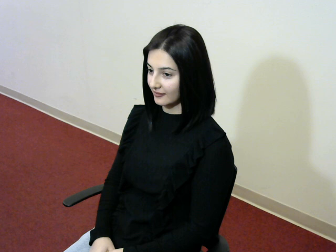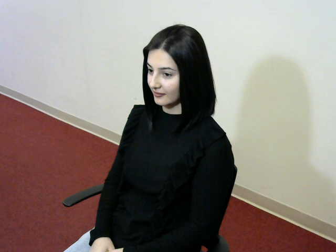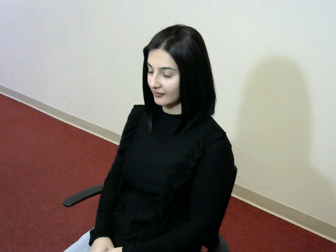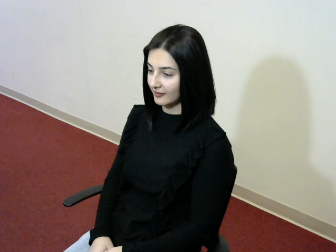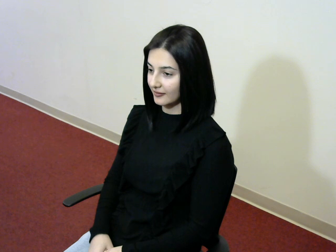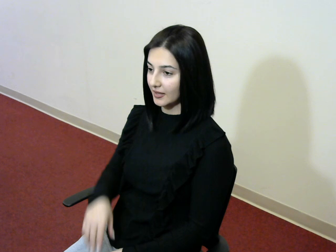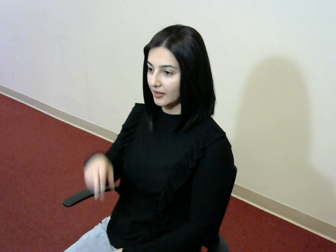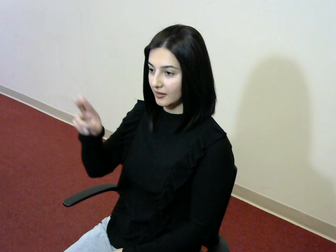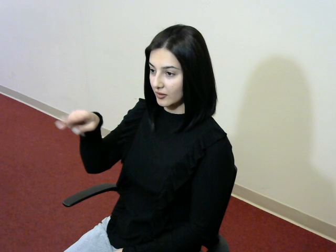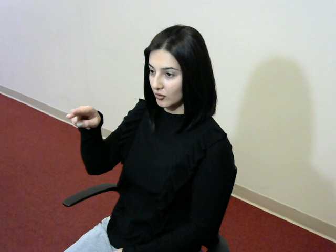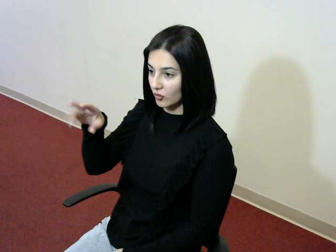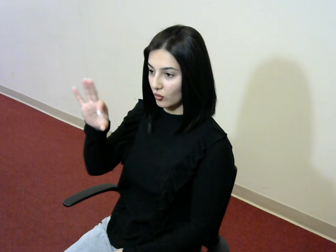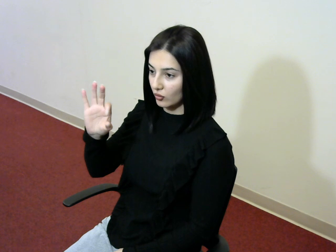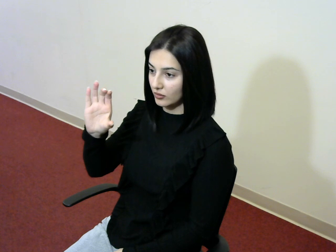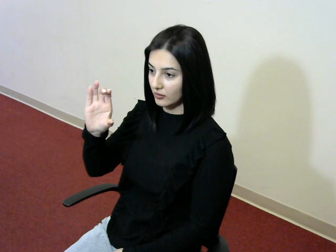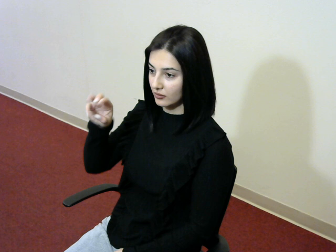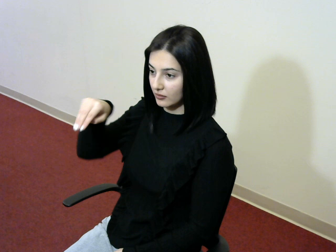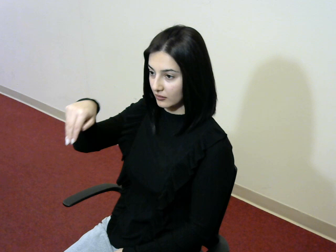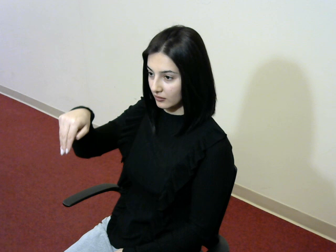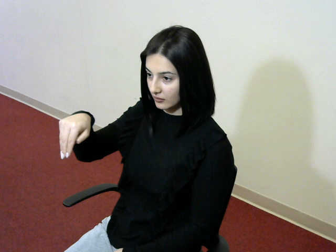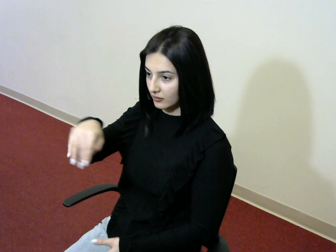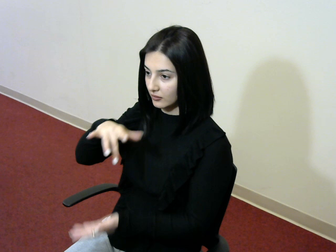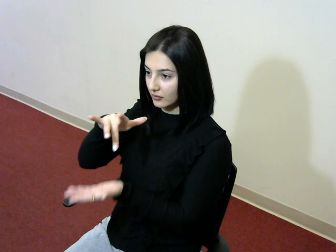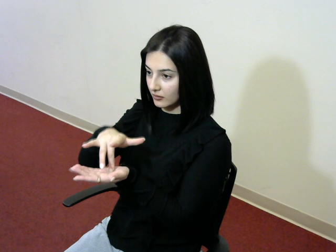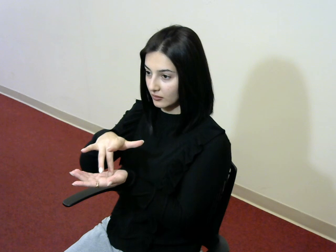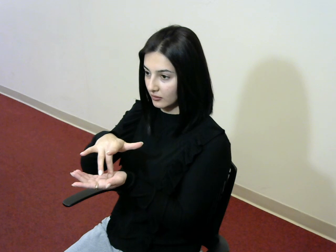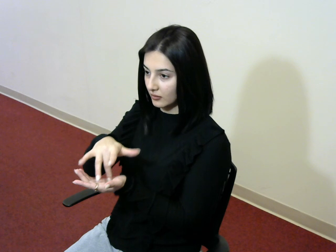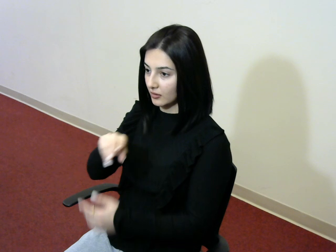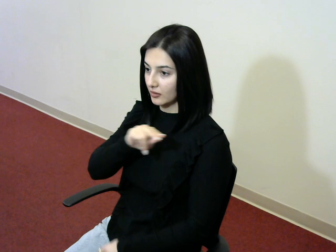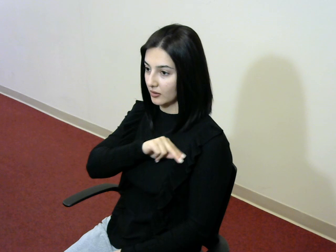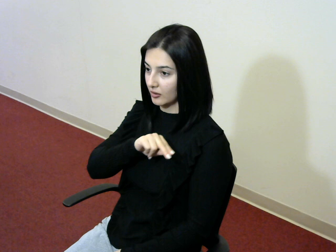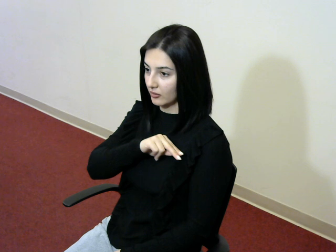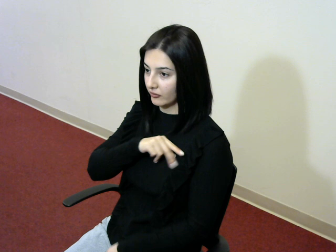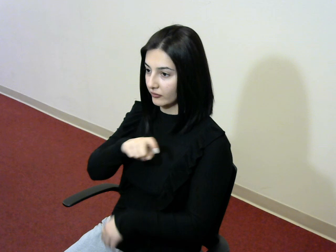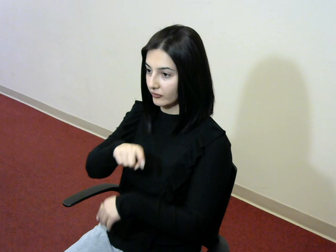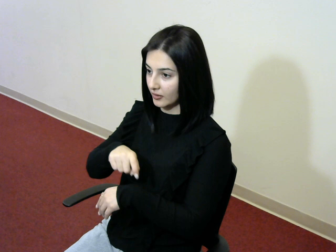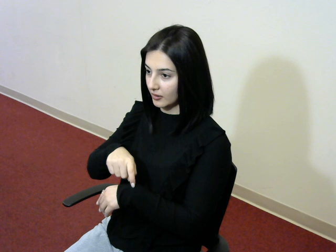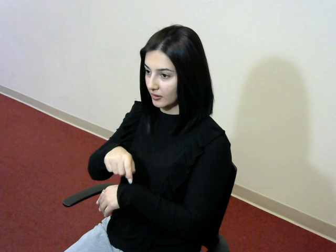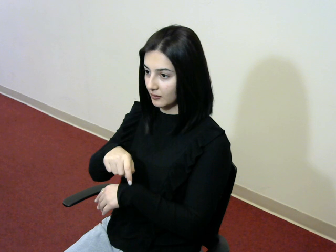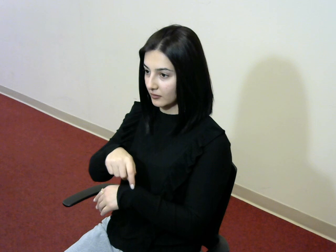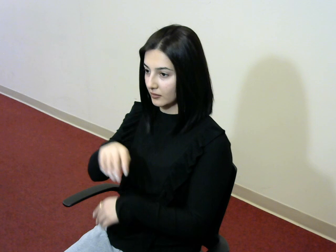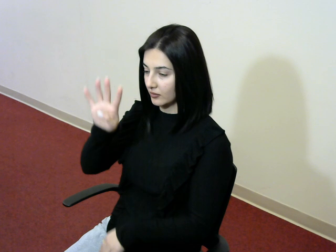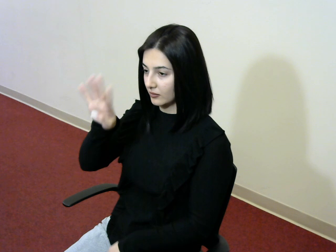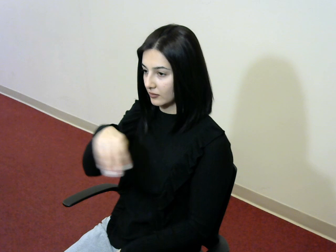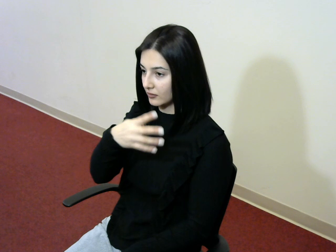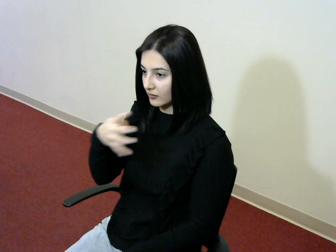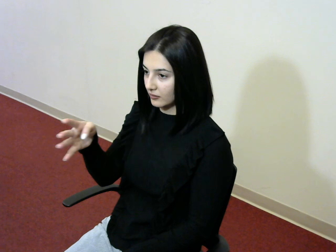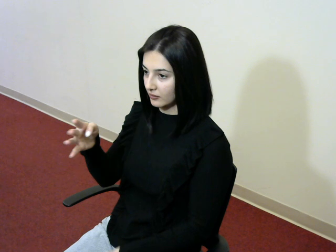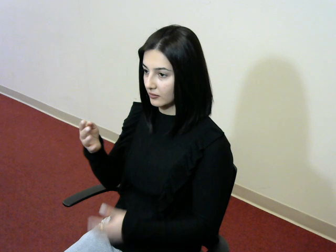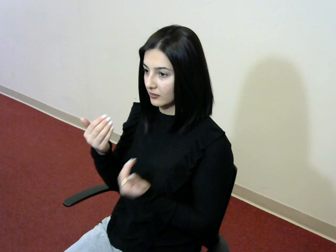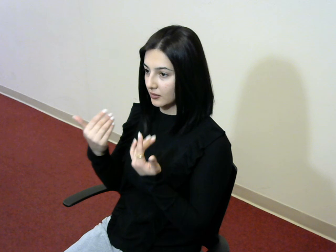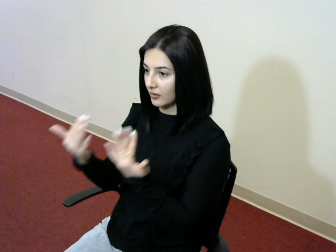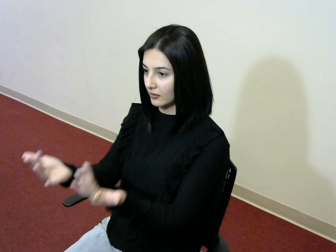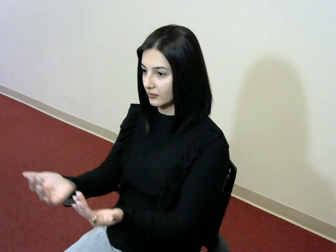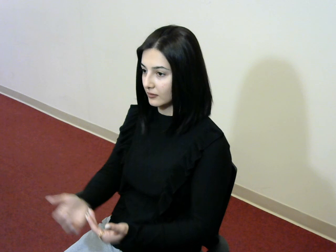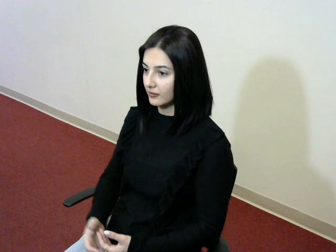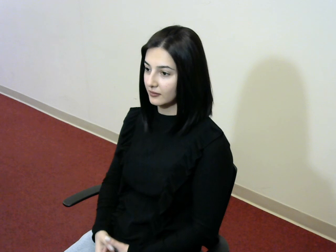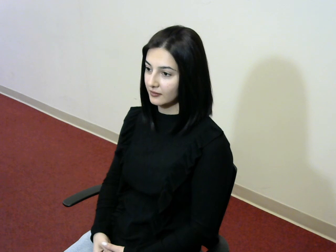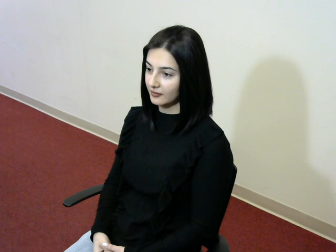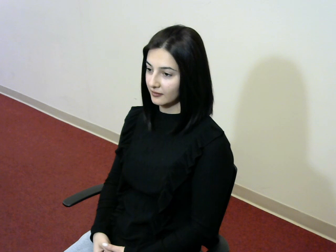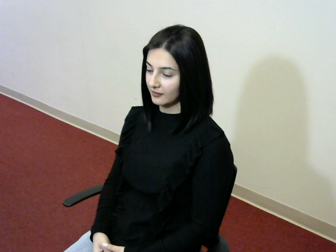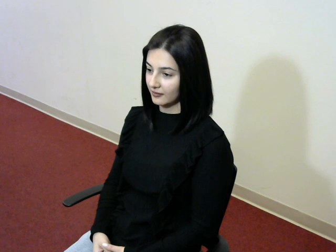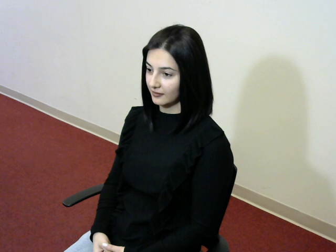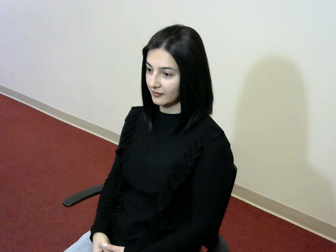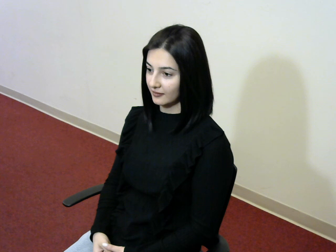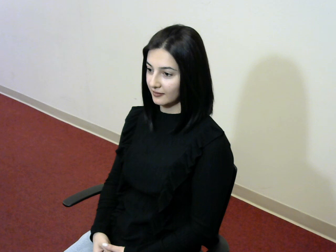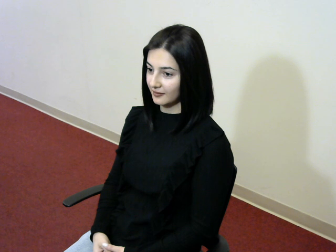DOST Mərkəzlərində iş saatı,qrafiki necədir?